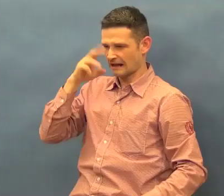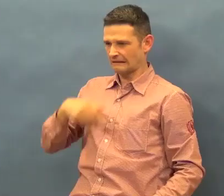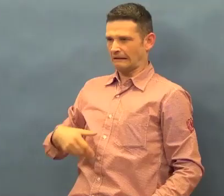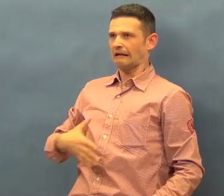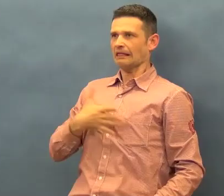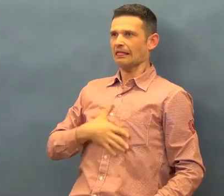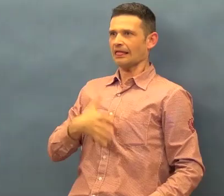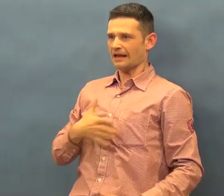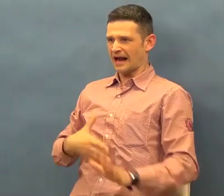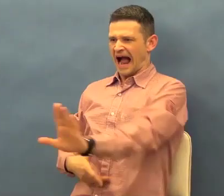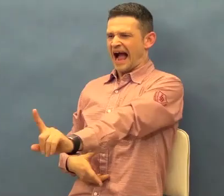Tata się boi.